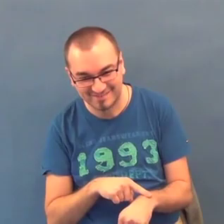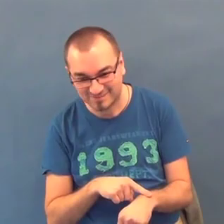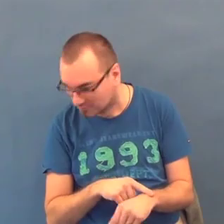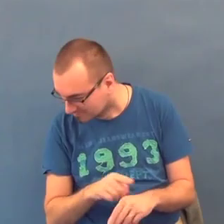Cały dzień?